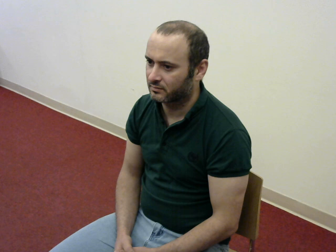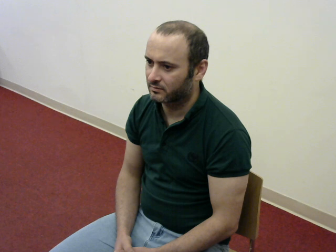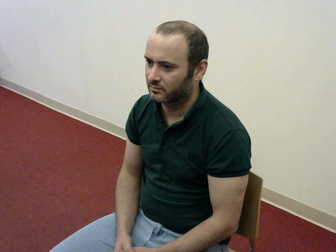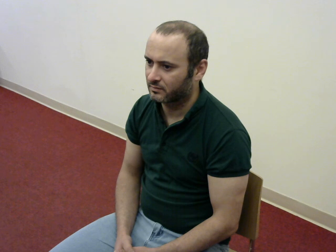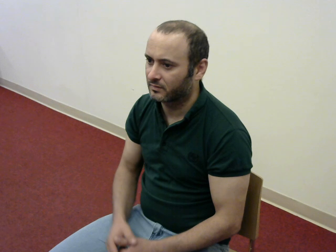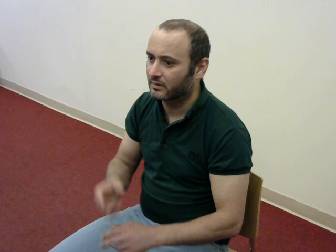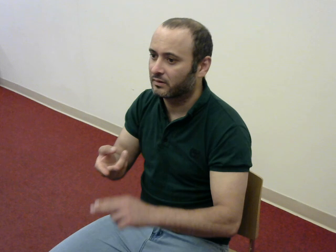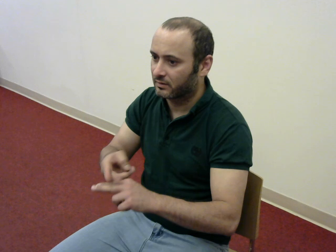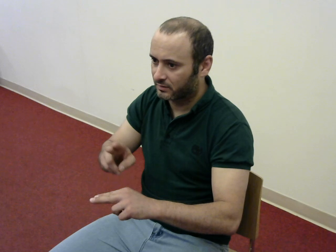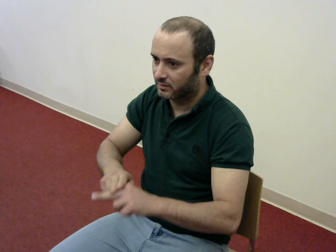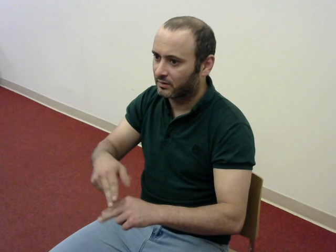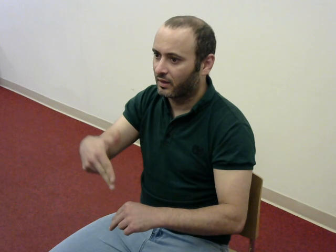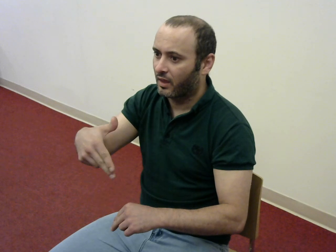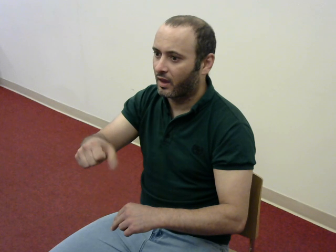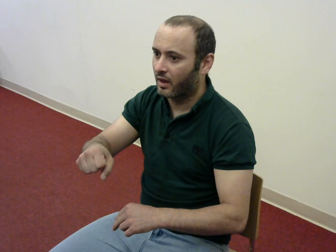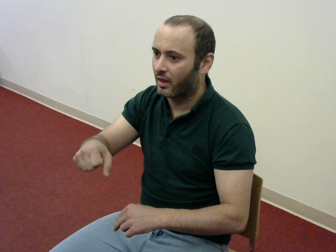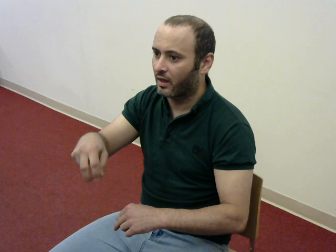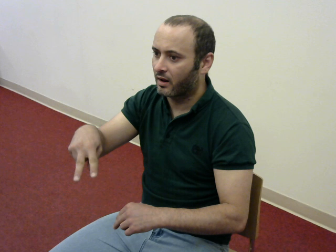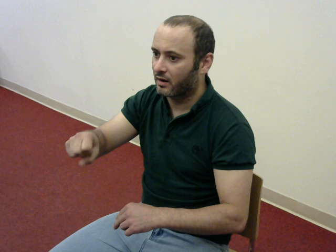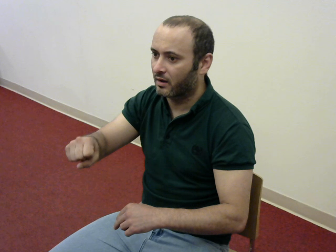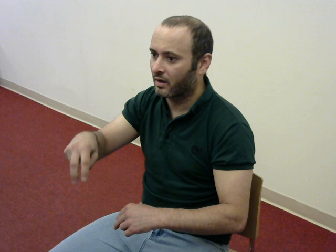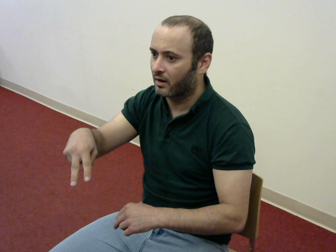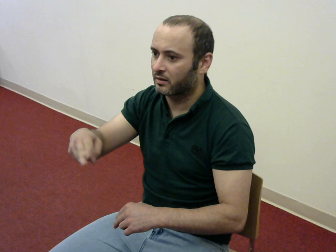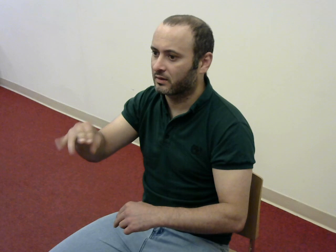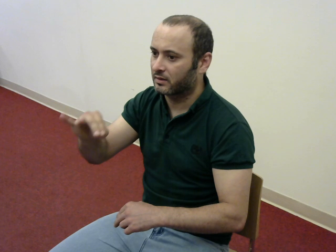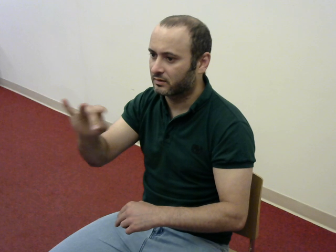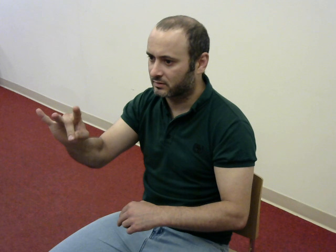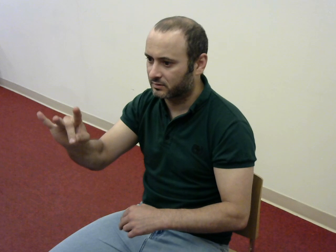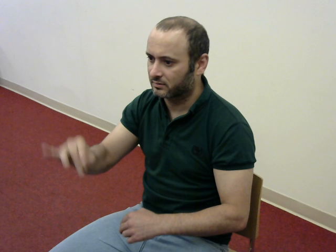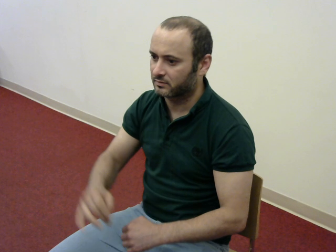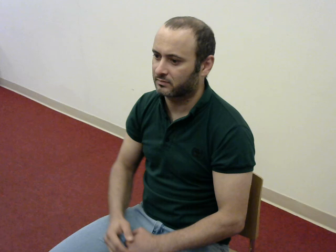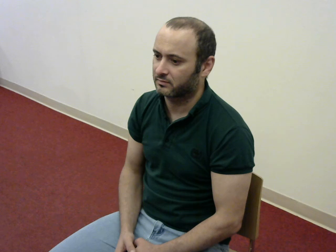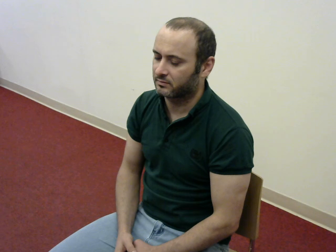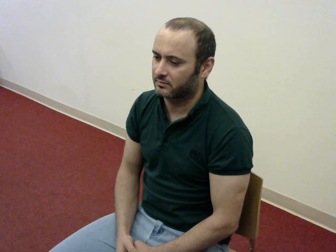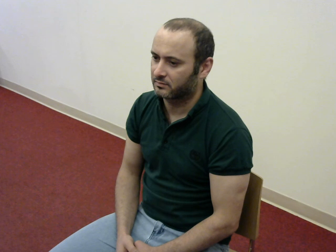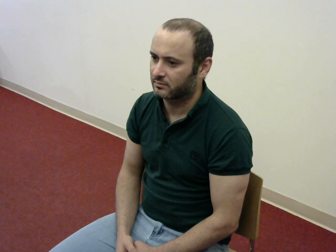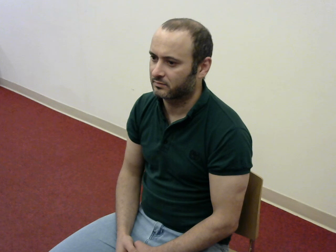Bu halaldır?